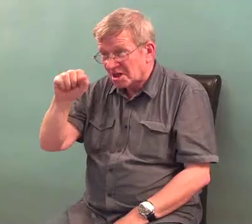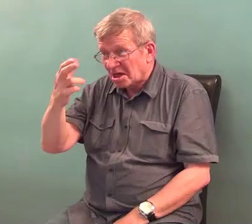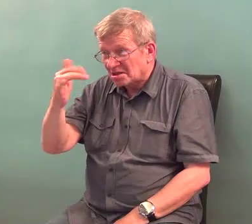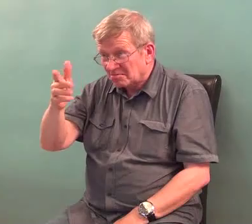Znasz?